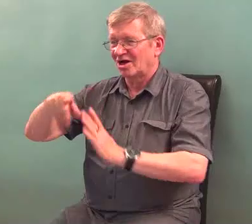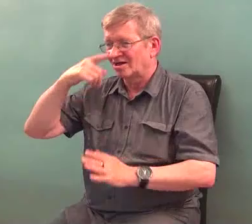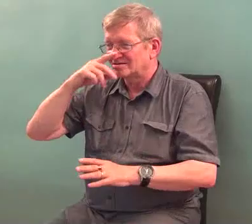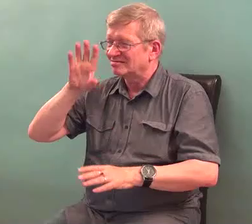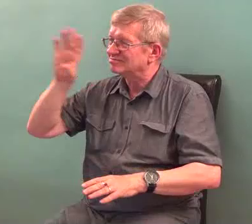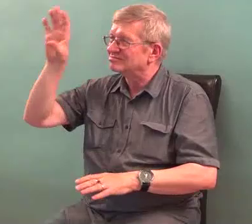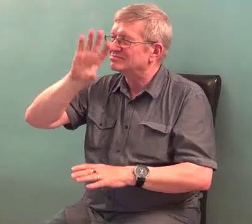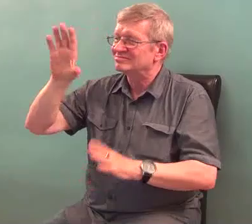Obejrzymy miasto.